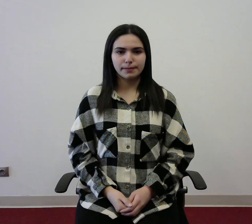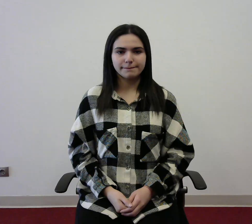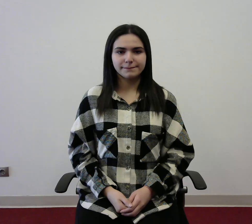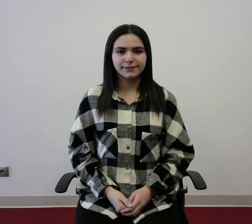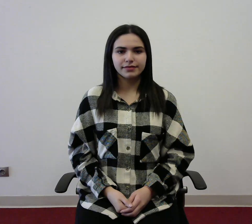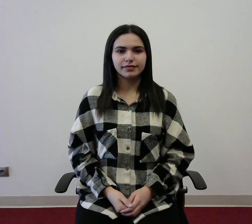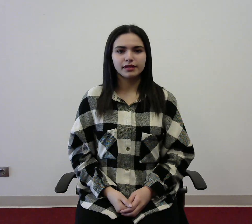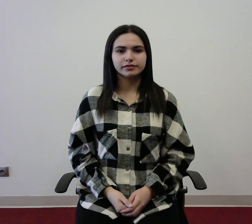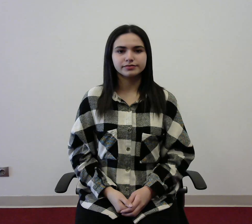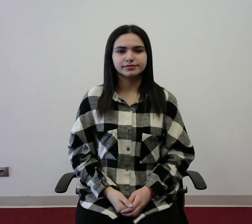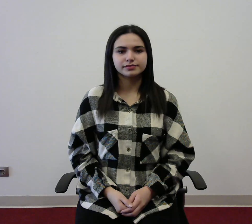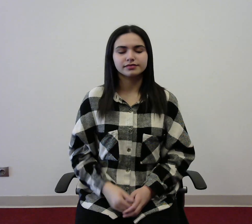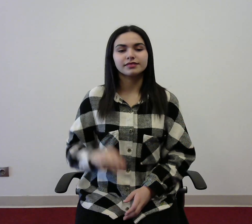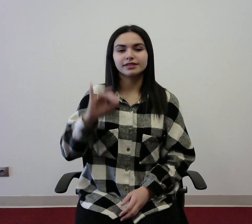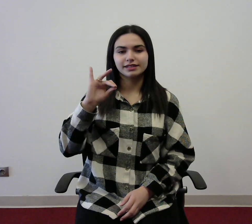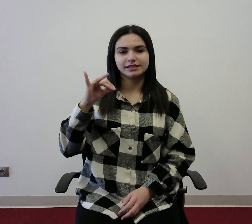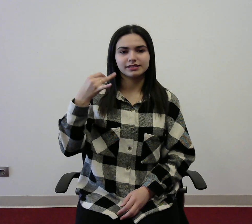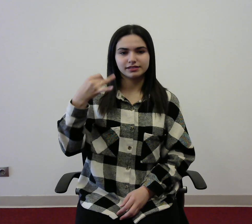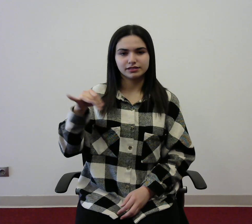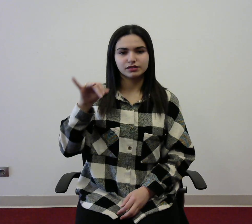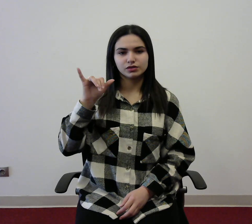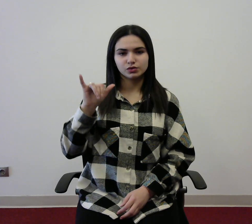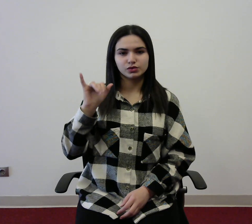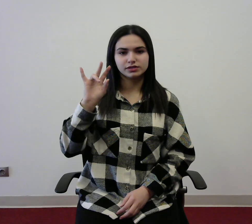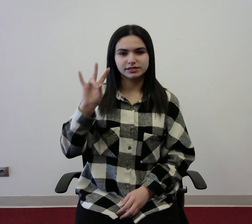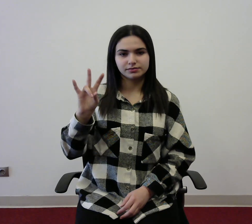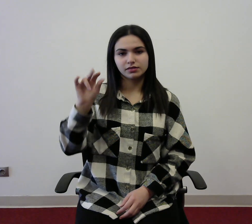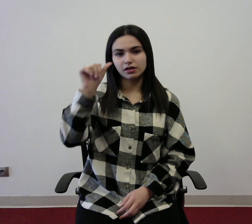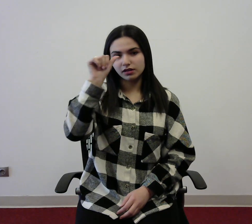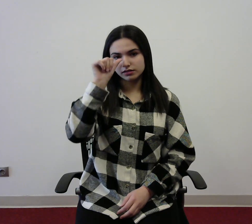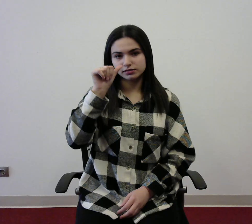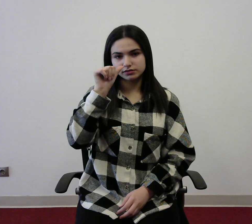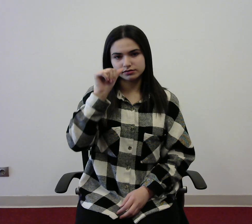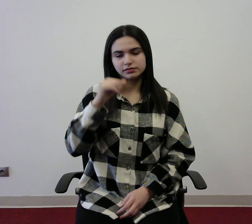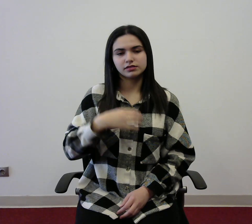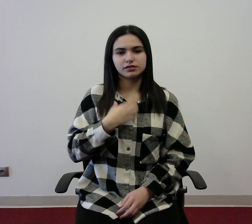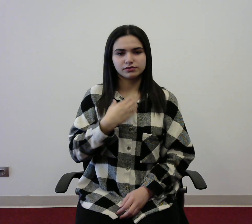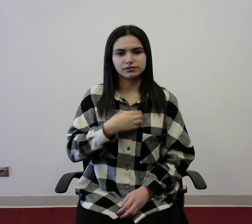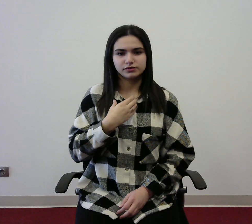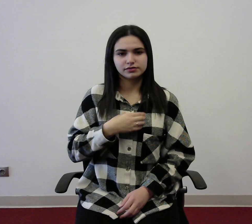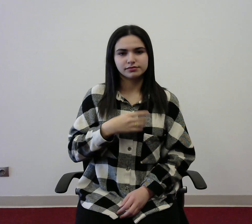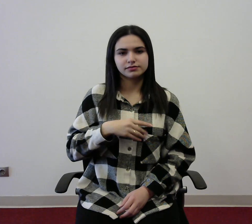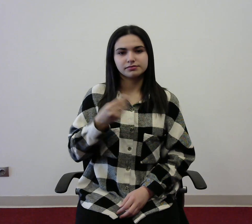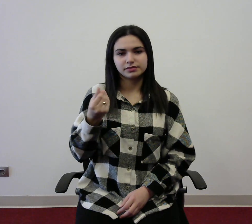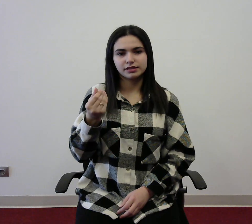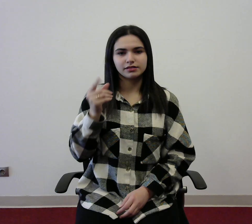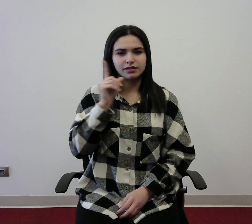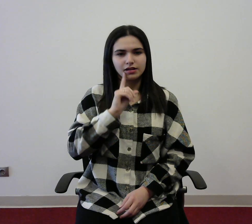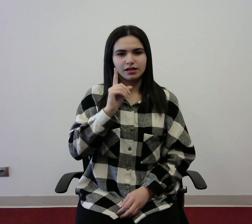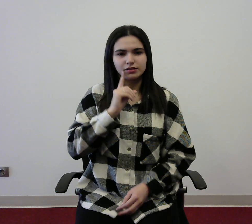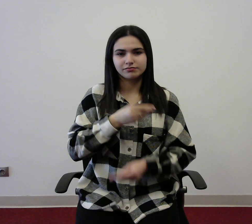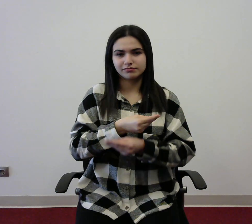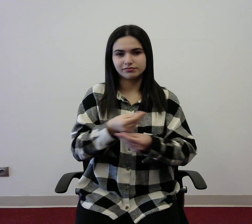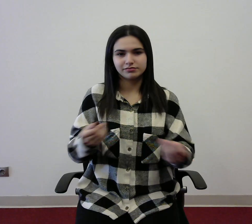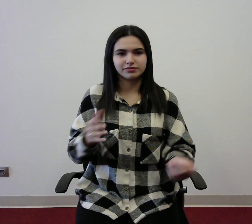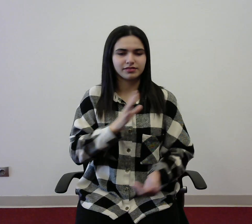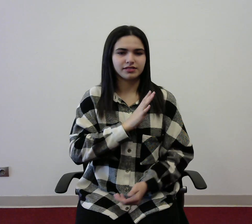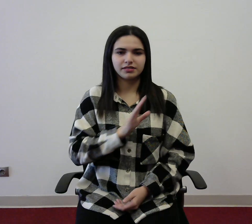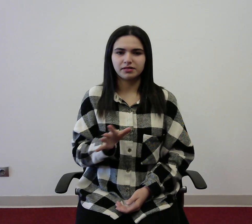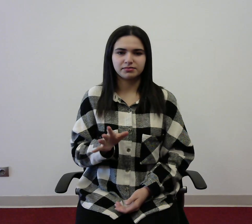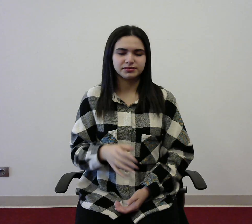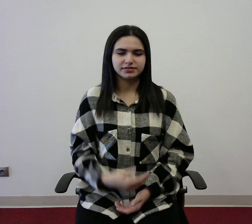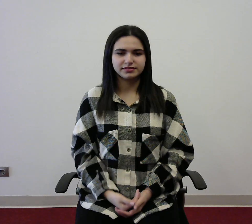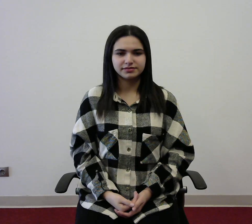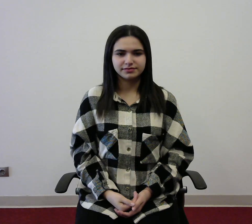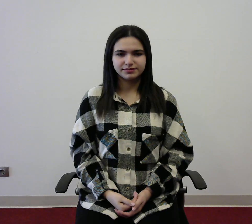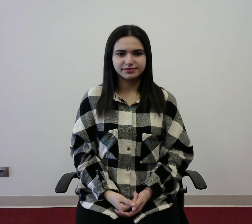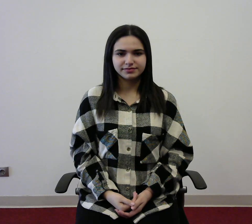İyun ayının sosial müavinətləri hələ ki, ödənilməyib